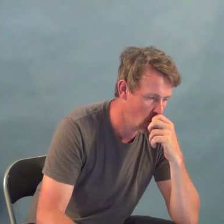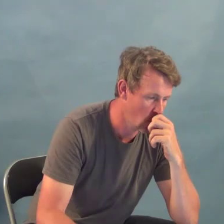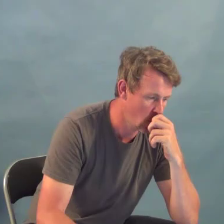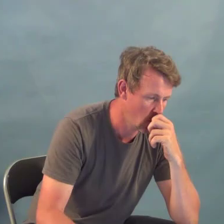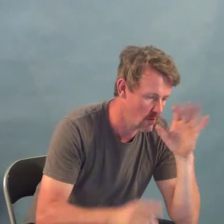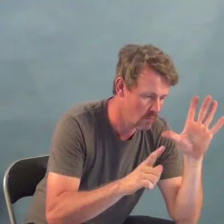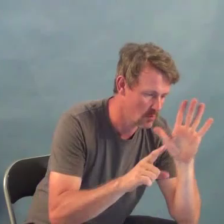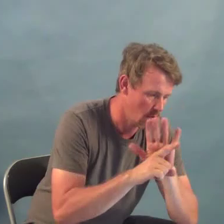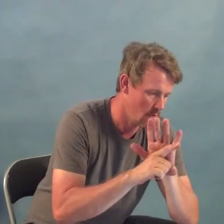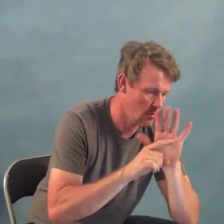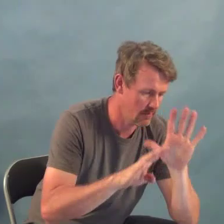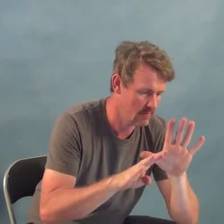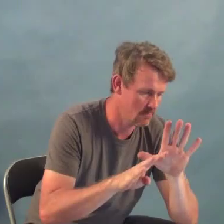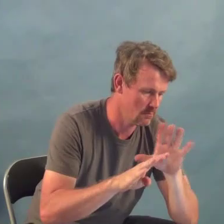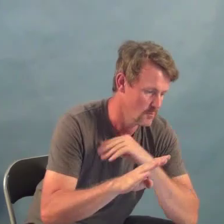Od siódmej do dziewiątej mogę.